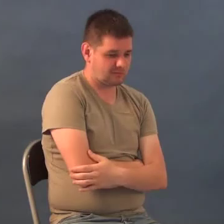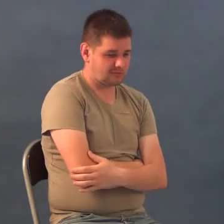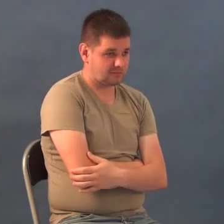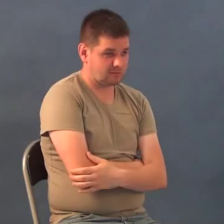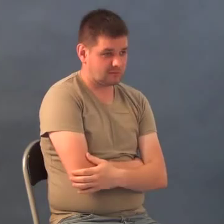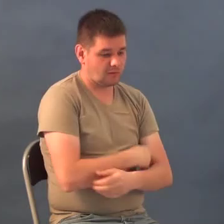Mam zaproszenie.